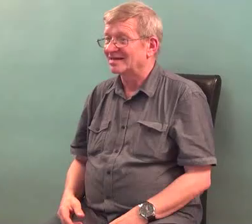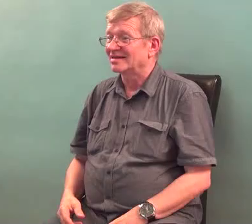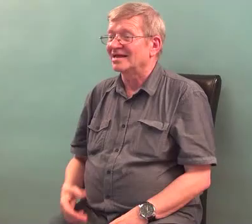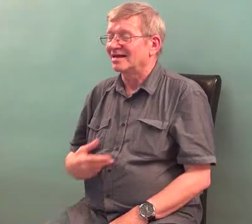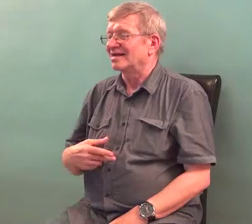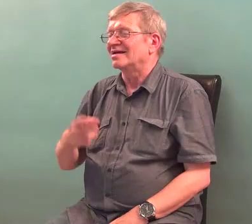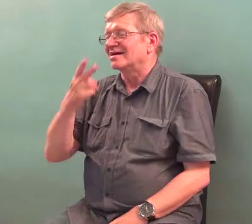Ja widziałem.